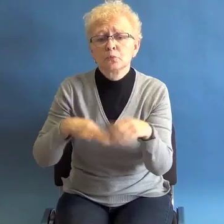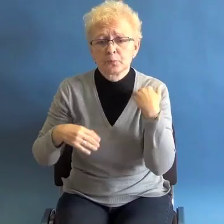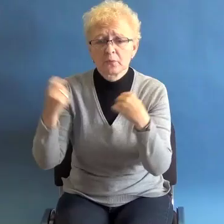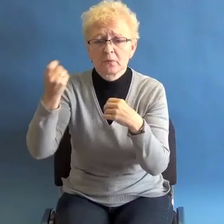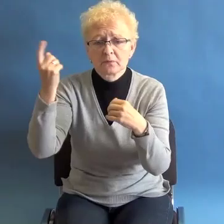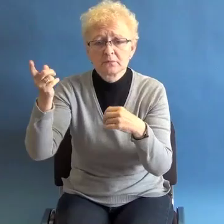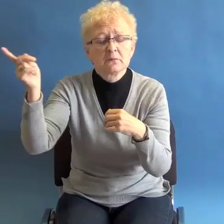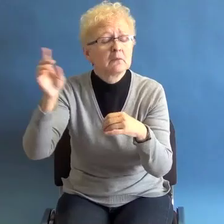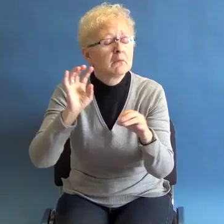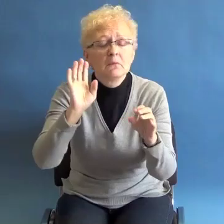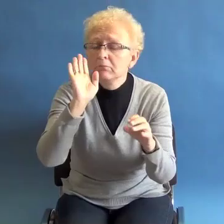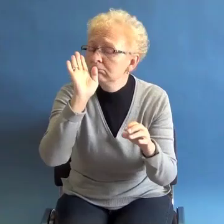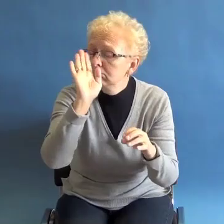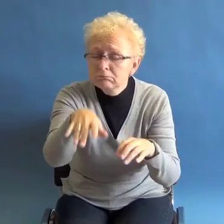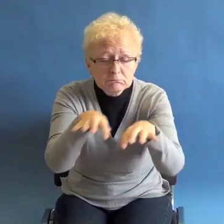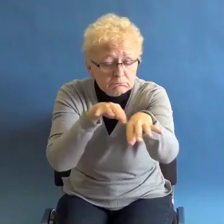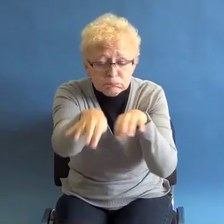Tam bardzo dużo ludzi chodzi, mija się.